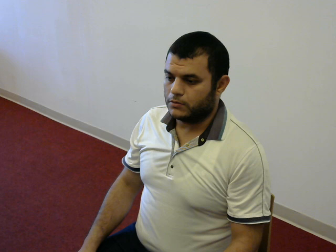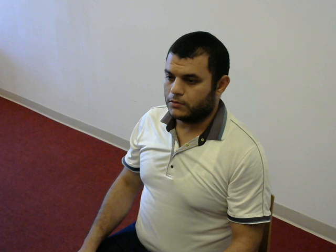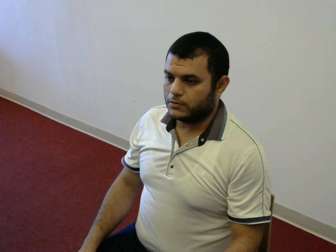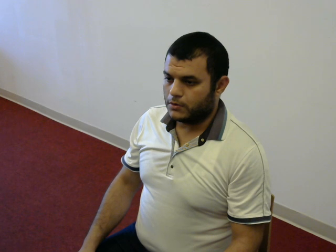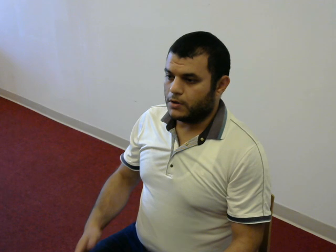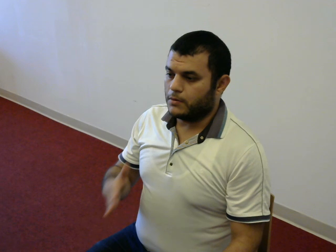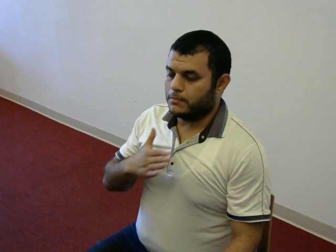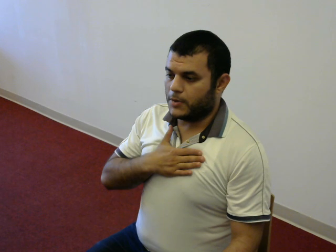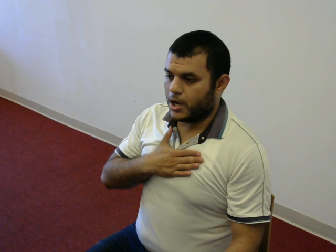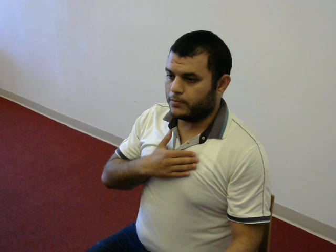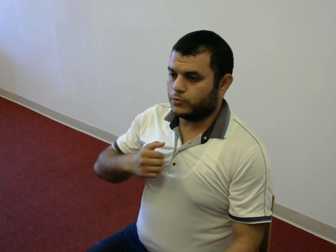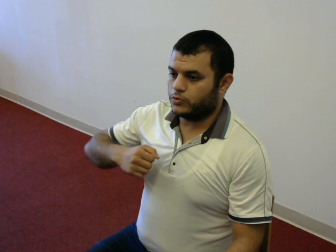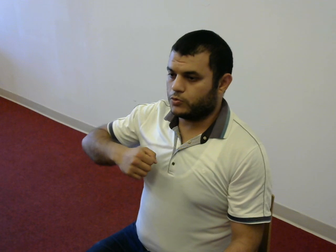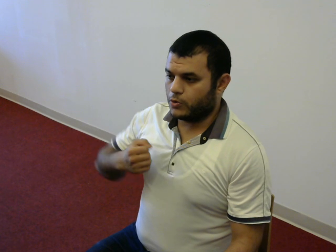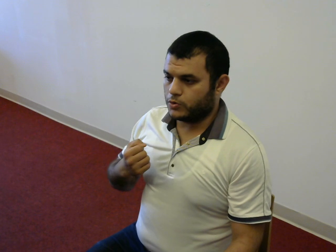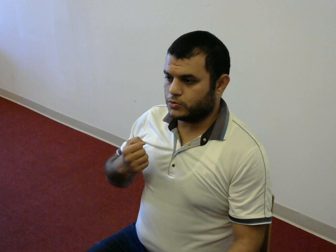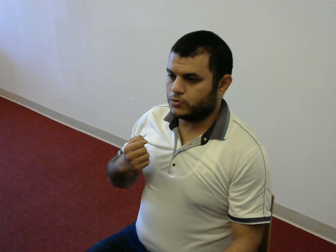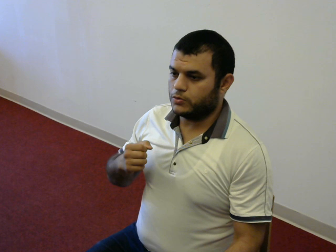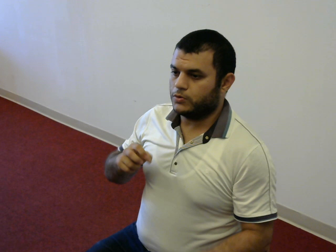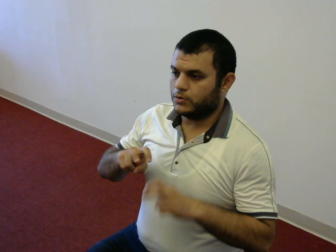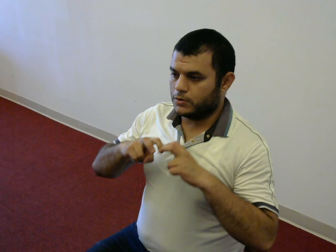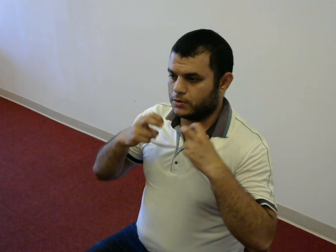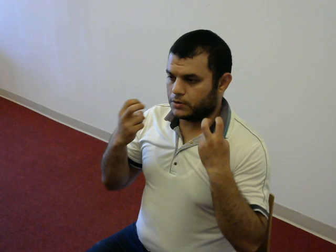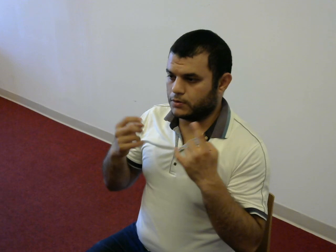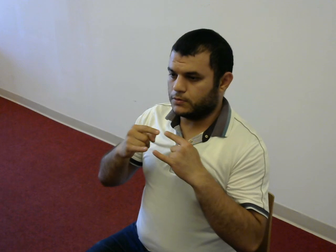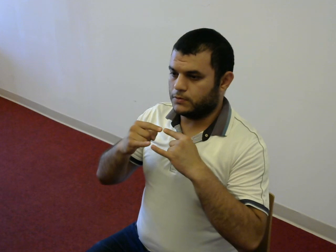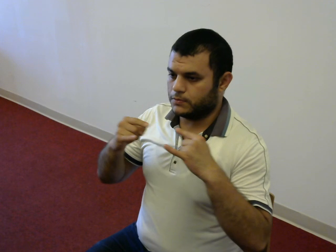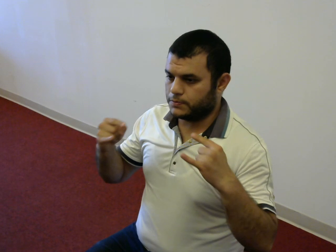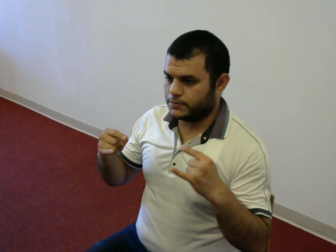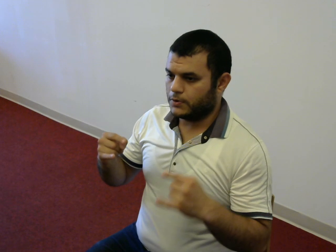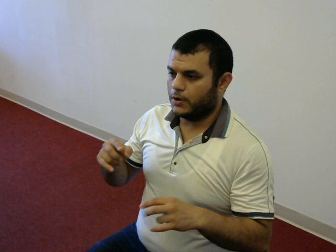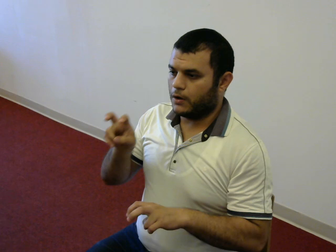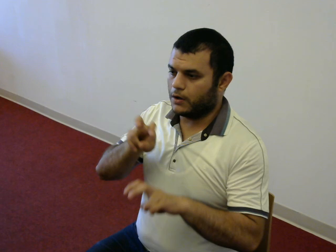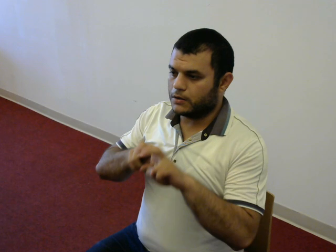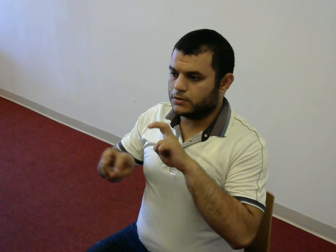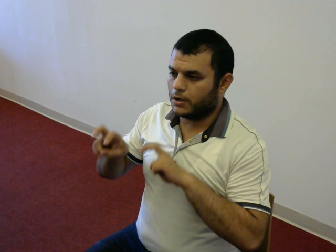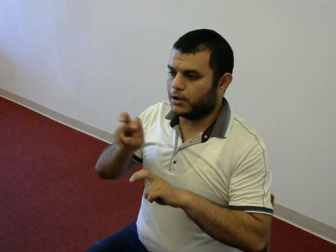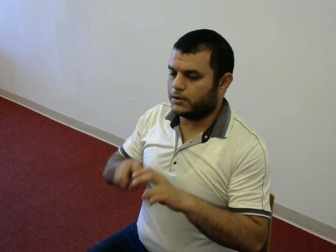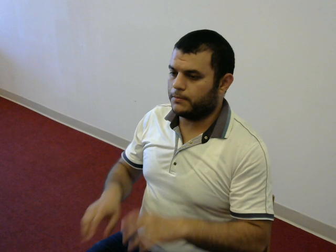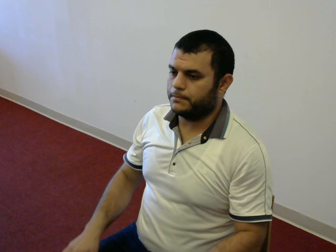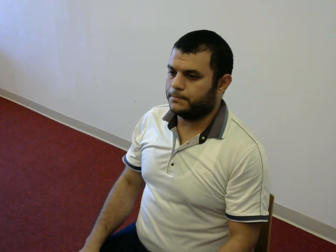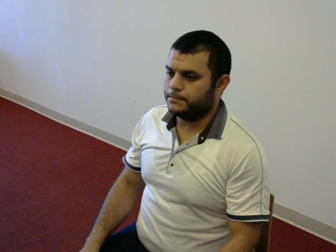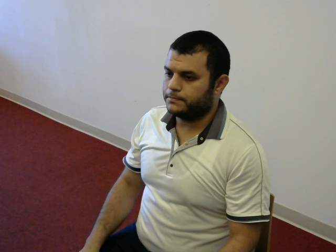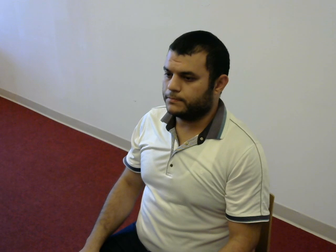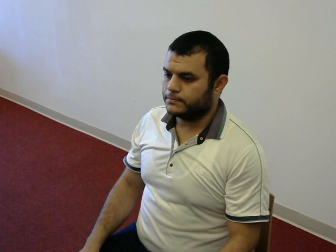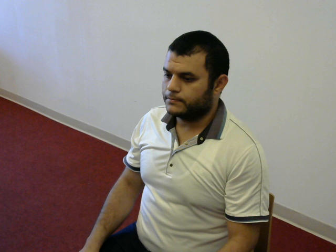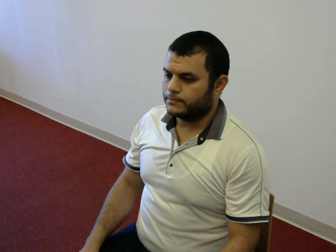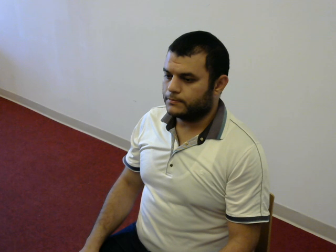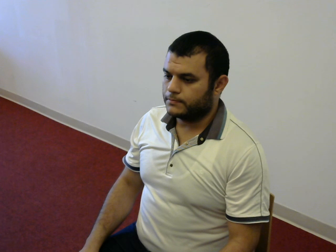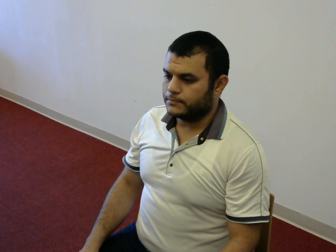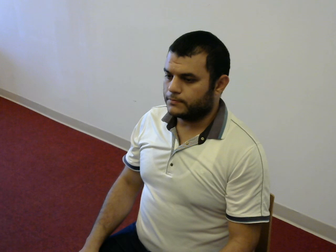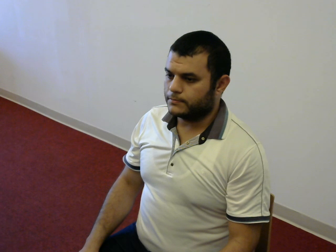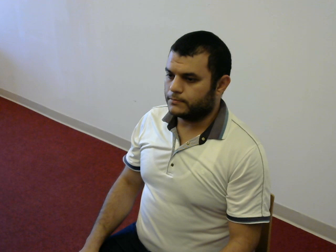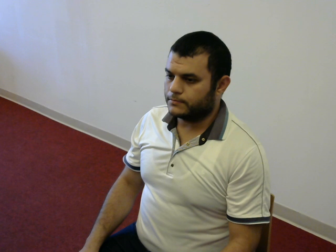Mən dostlarımın olduğu masanı axtarıram